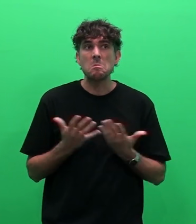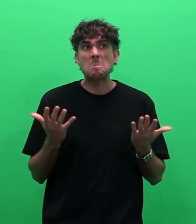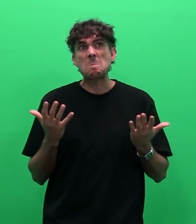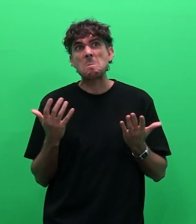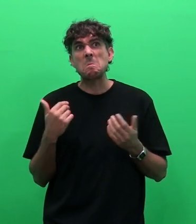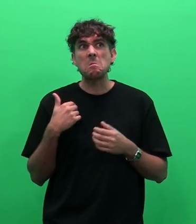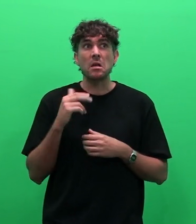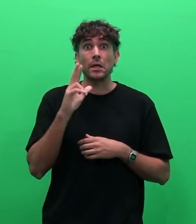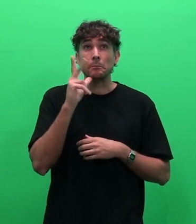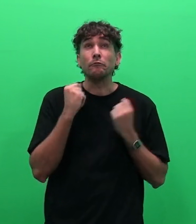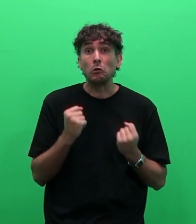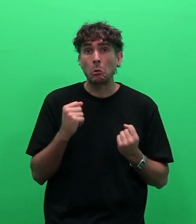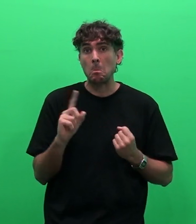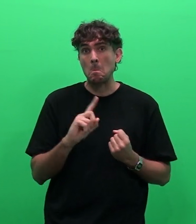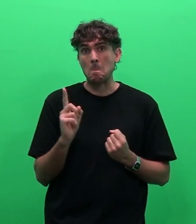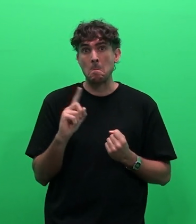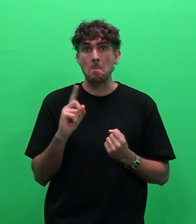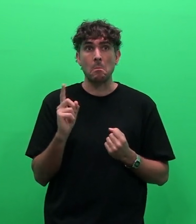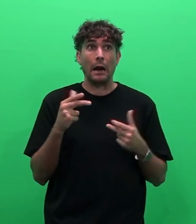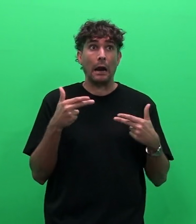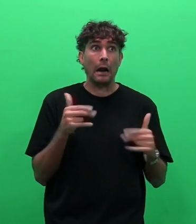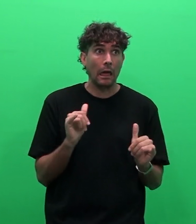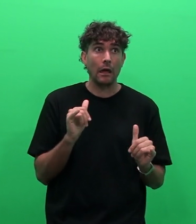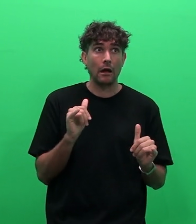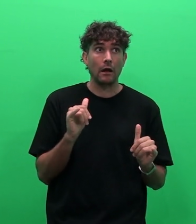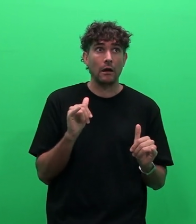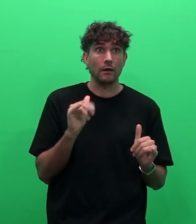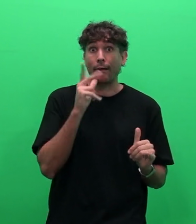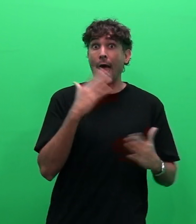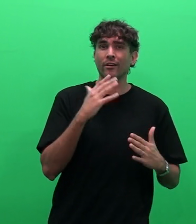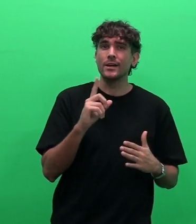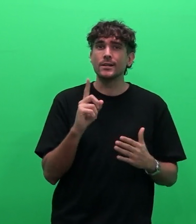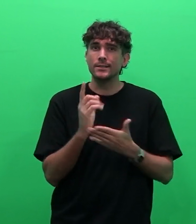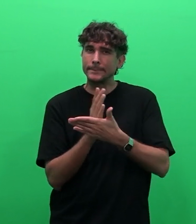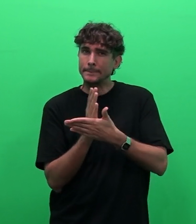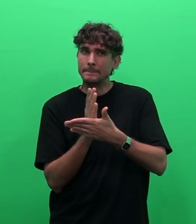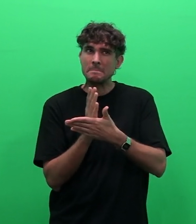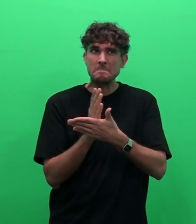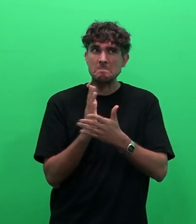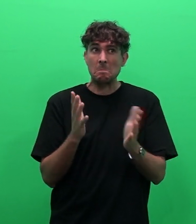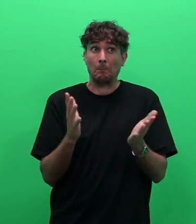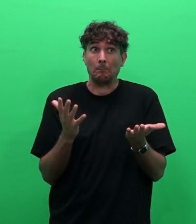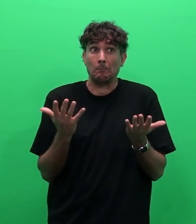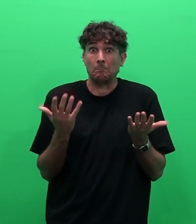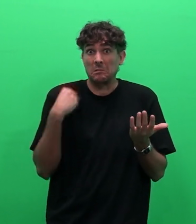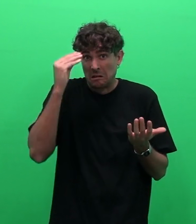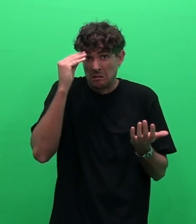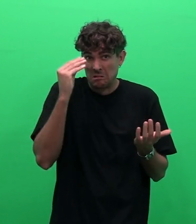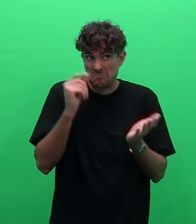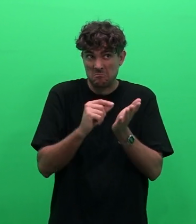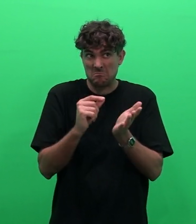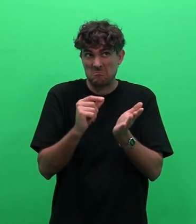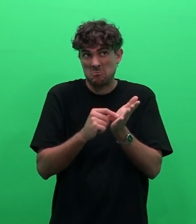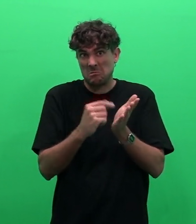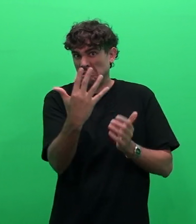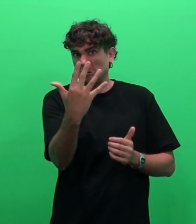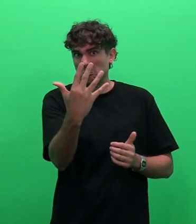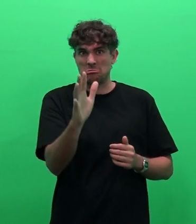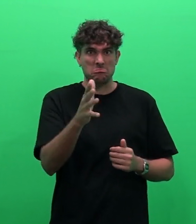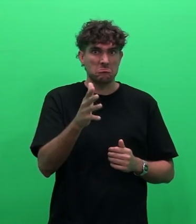No tinc molt de mal ni tampoc gens, és un dolor intermedi, posaria un cinc.